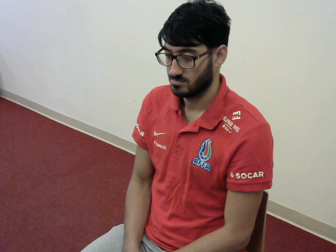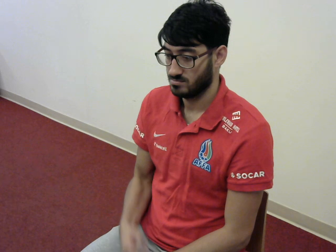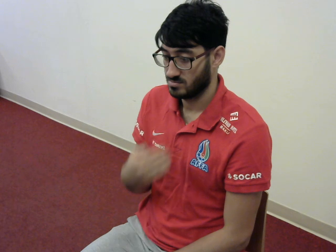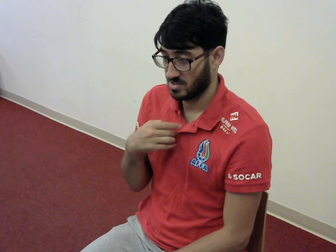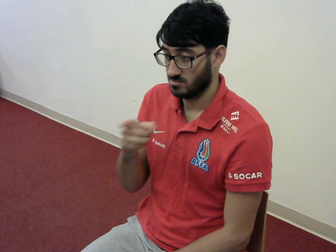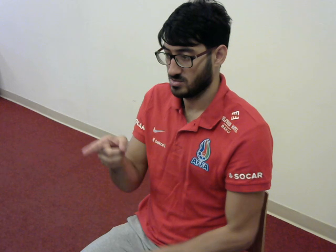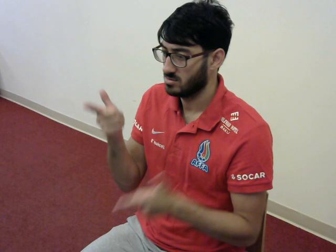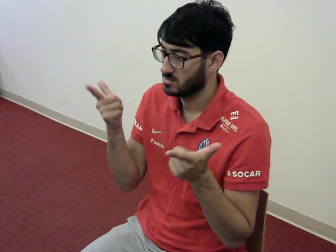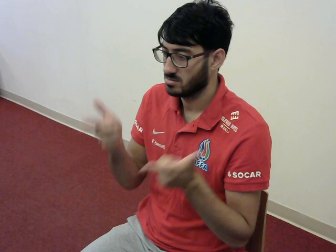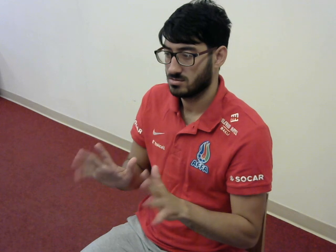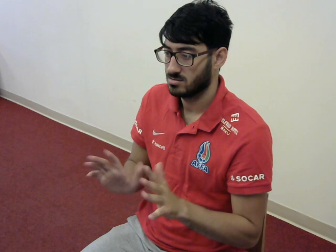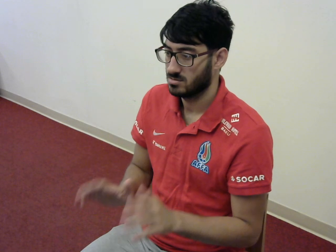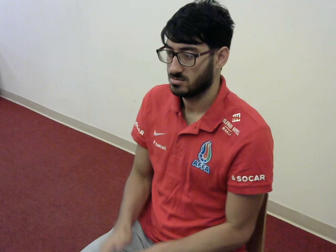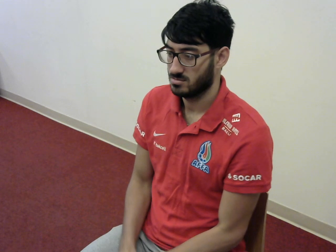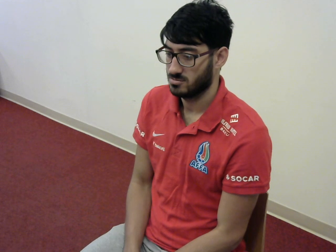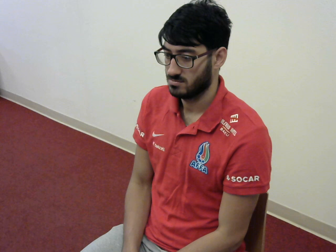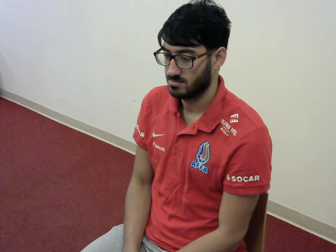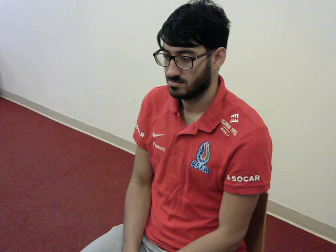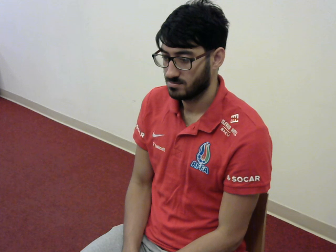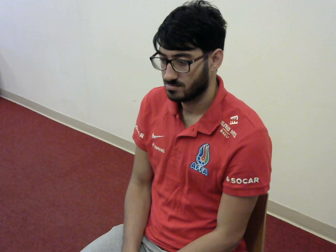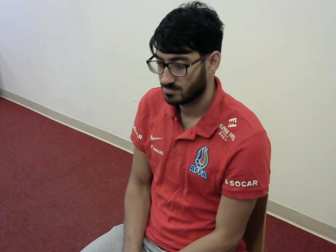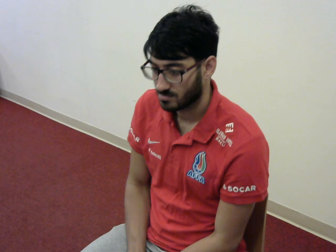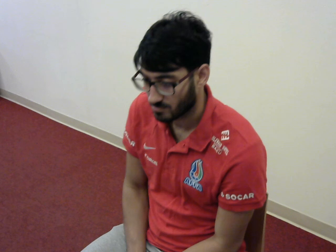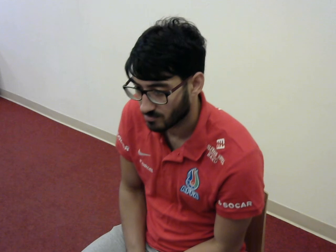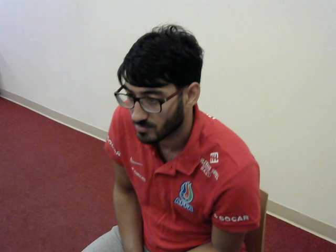Mən bununla razı deyiləm